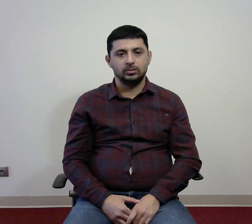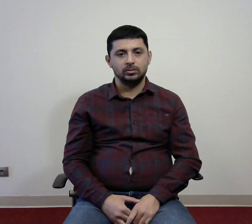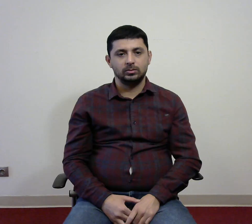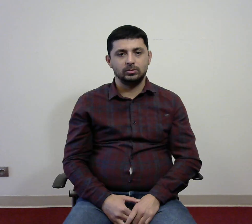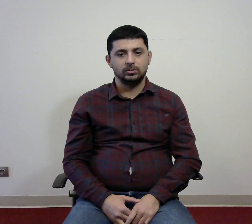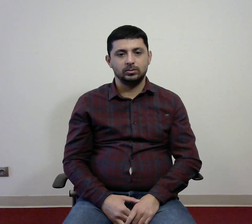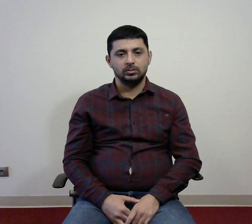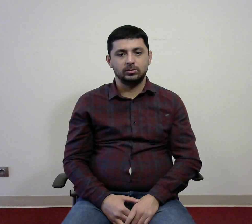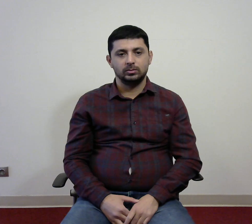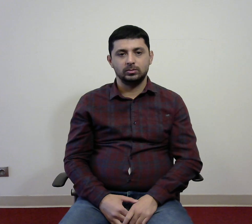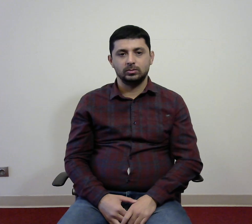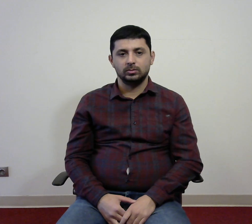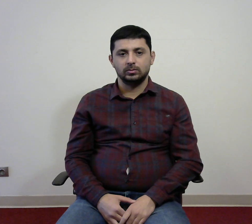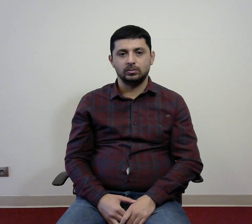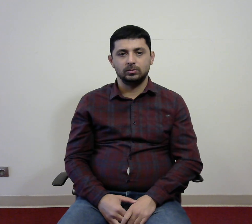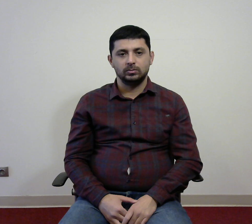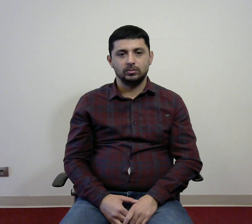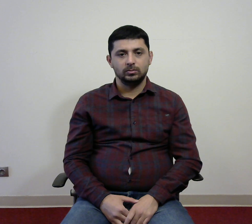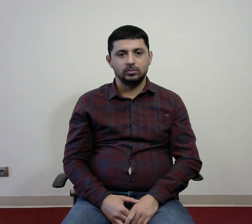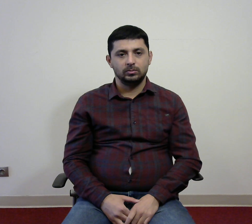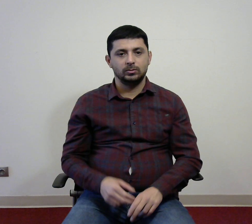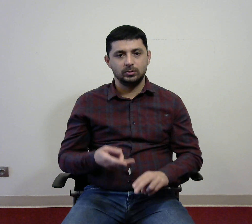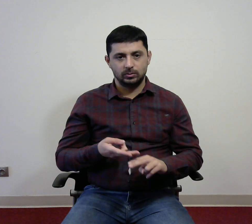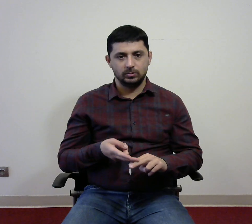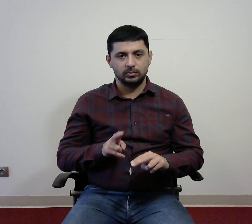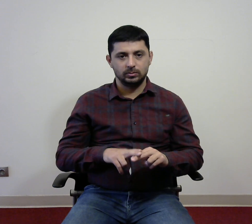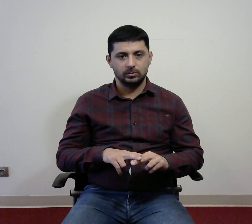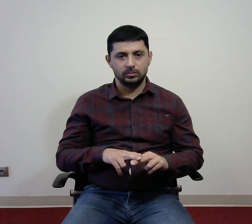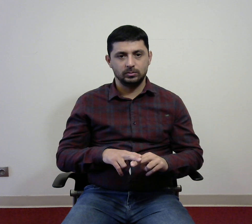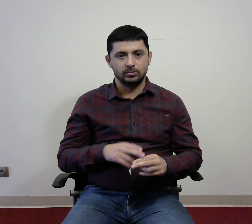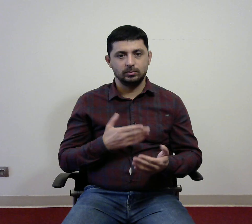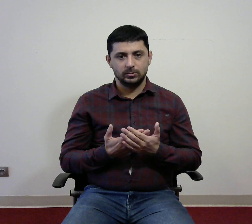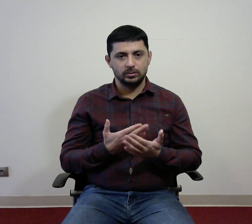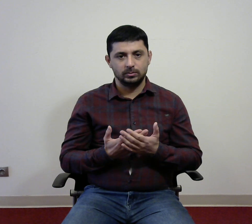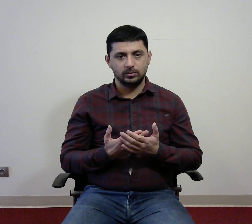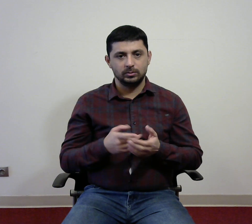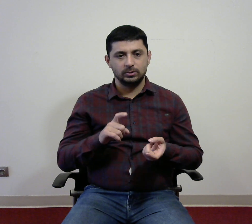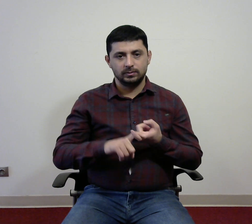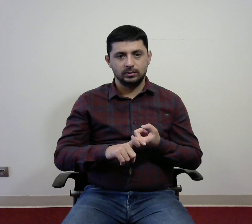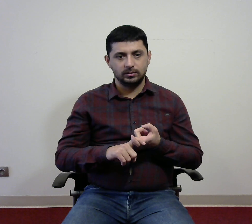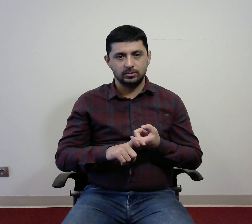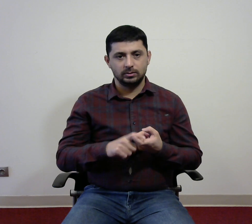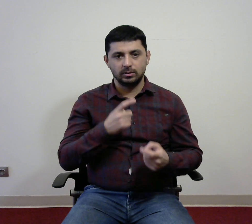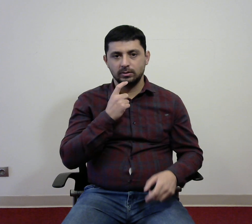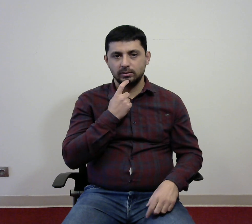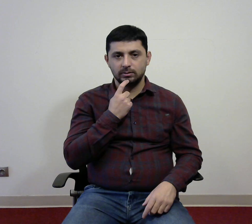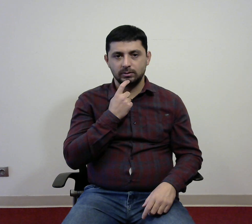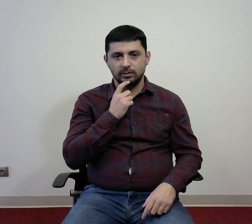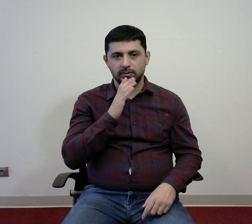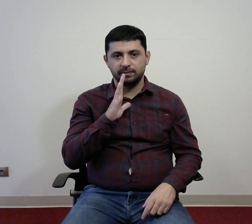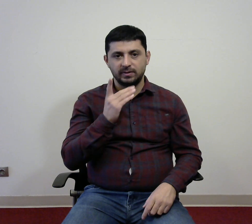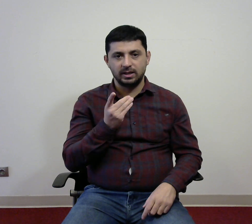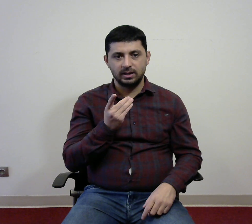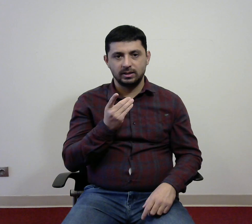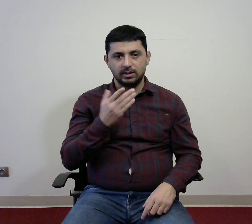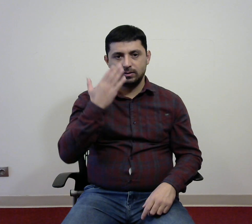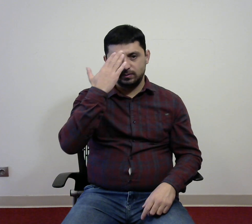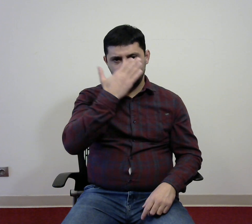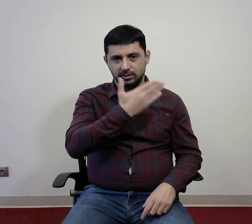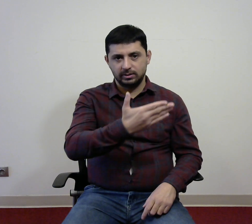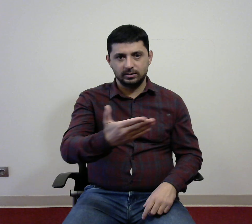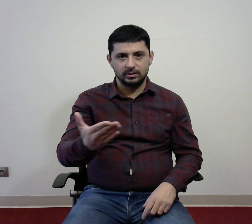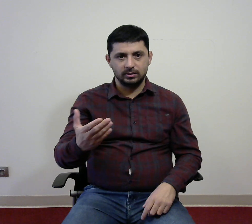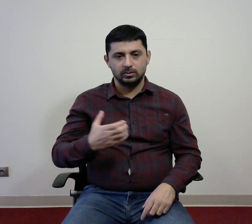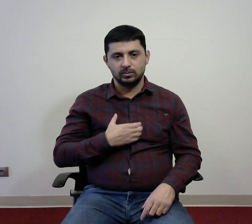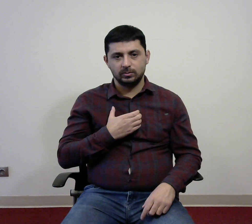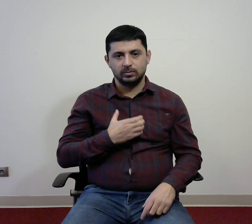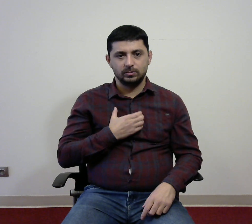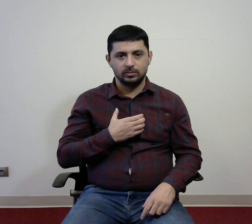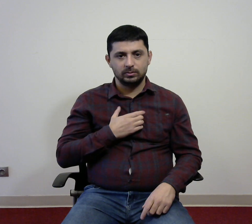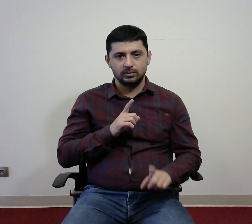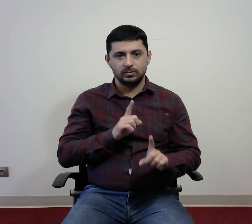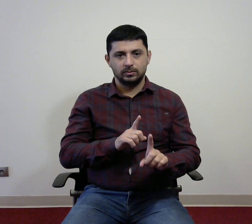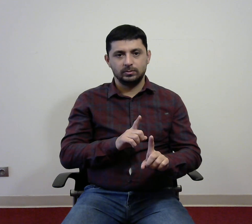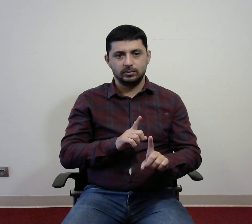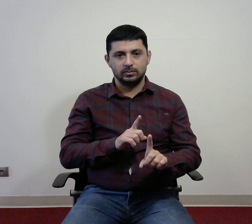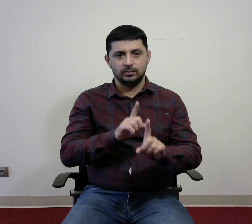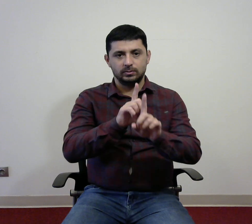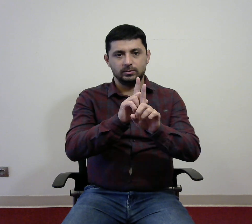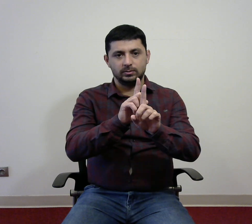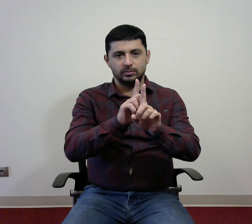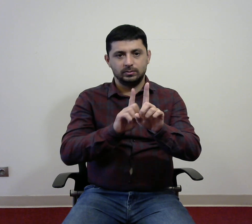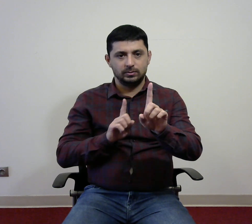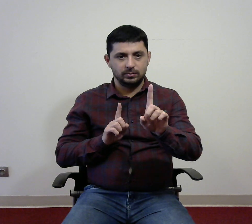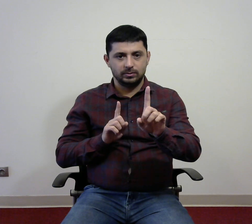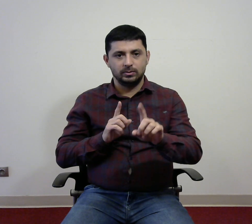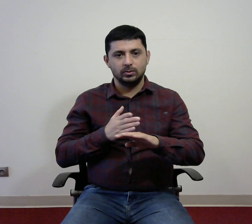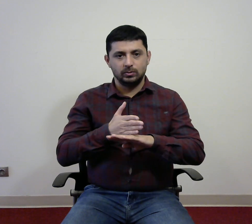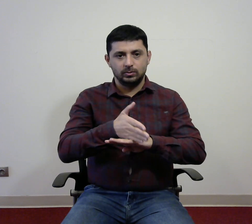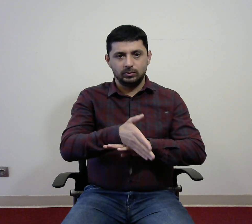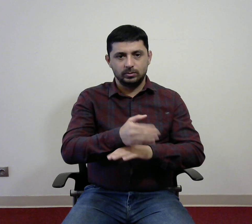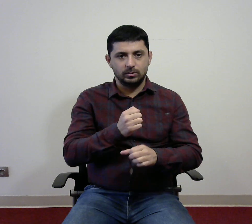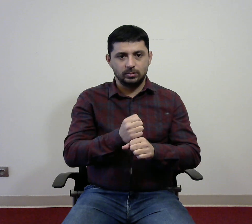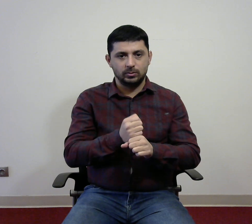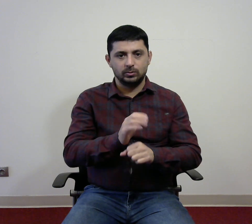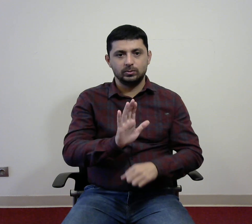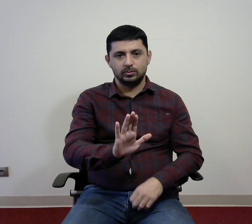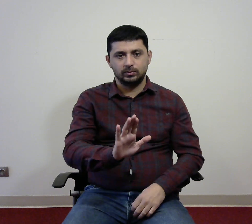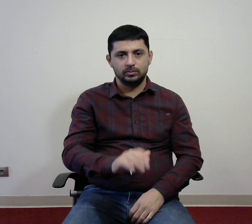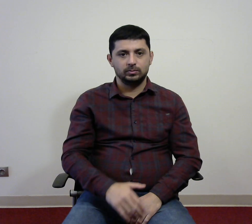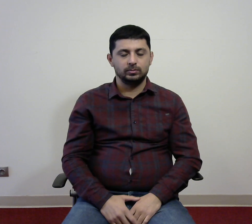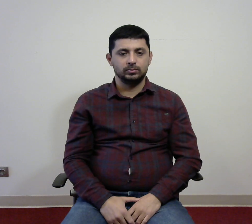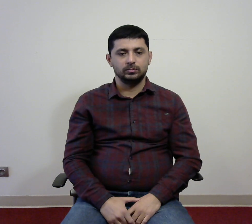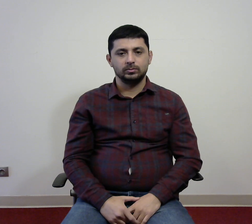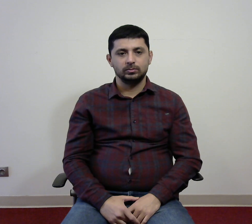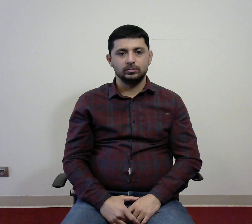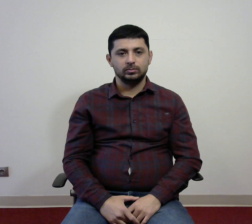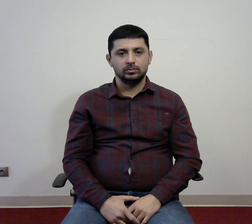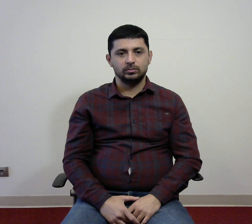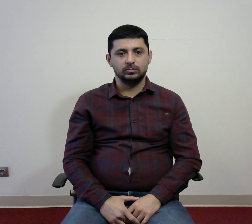Bu məsələ ilə bağlı Əmək və Əhalinin Sosial Müdafiəsi Nazirliyinə müraciət etməlisiniz